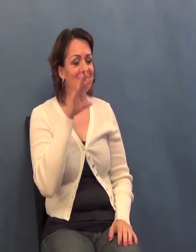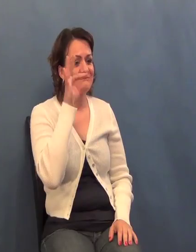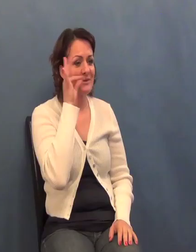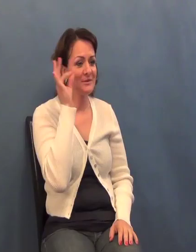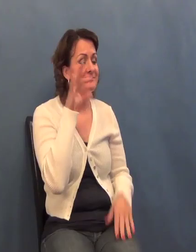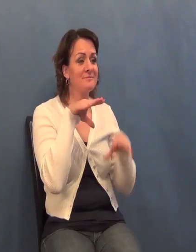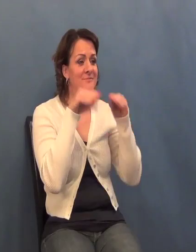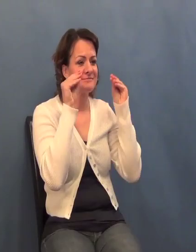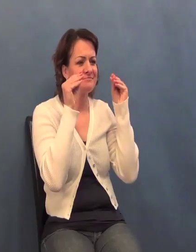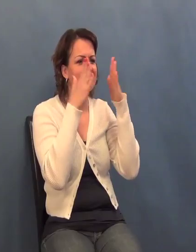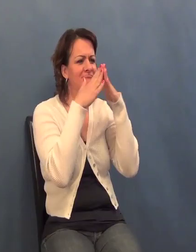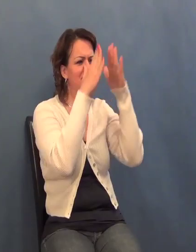Na początku jest tak, że stoją dwa domy naprzeciwko siebie